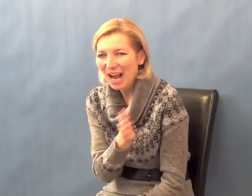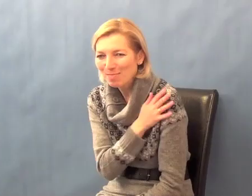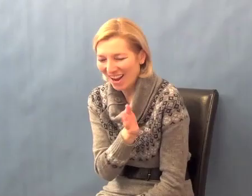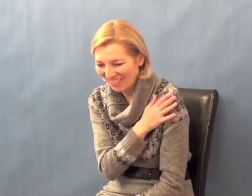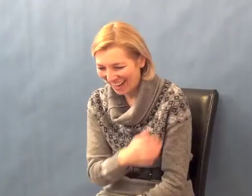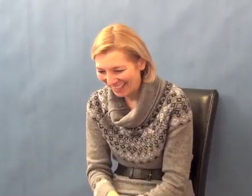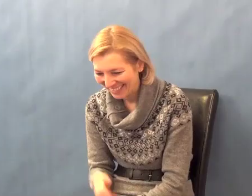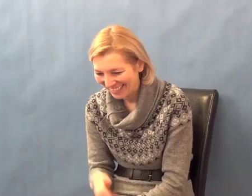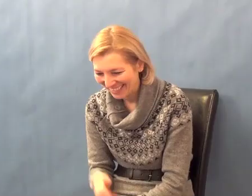Sympatyczny.